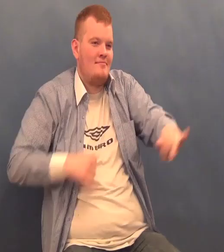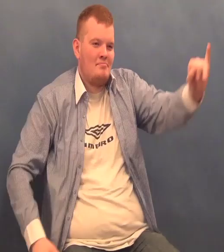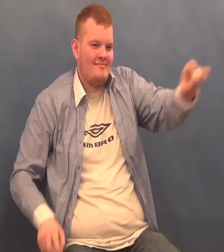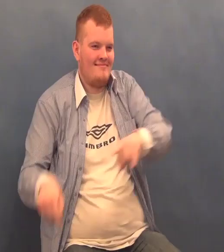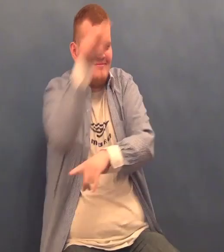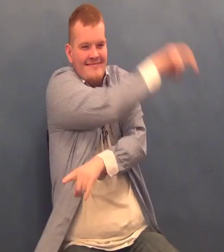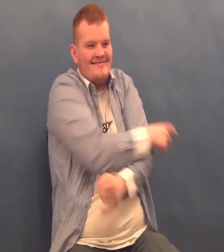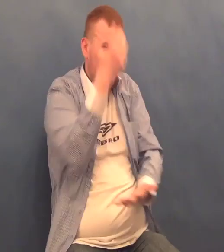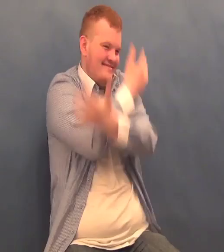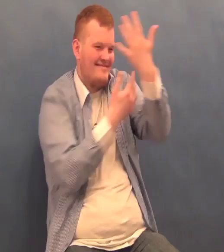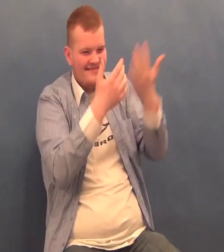Kot upada i kręci mu się w głowie.